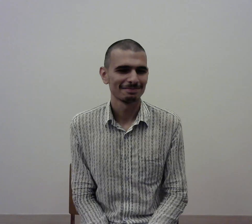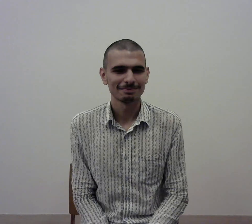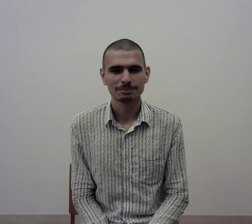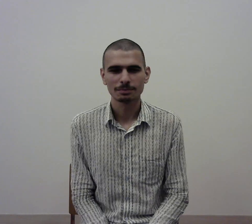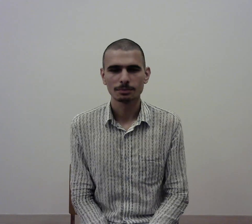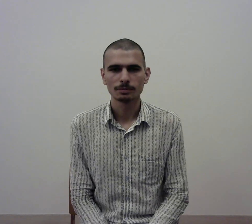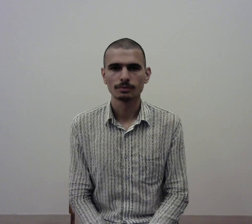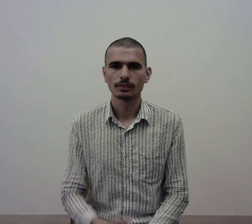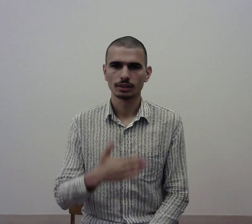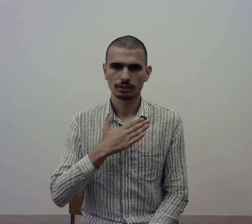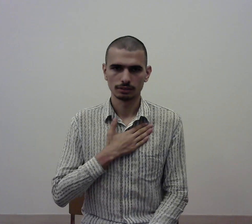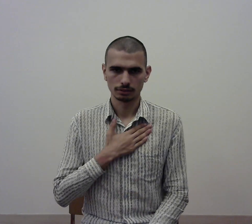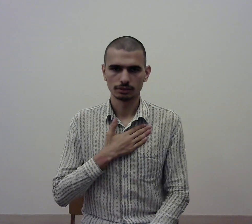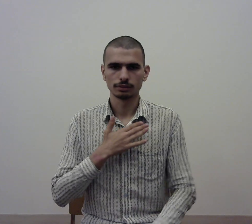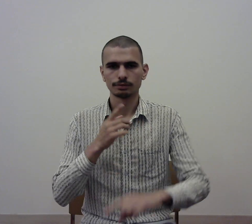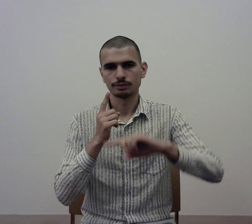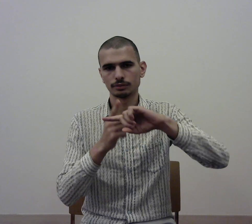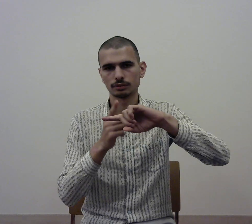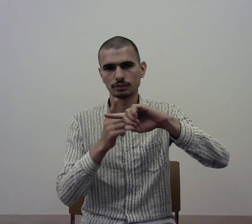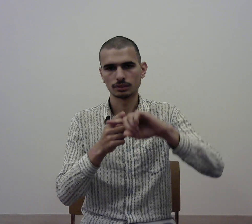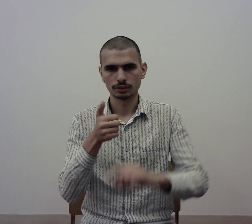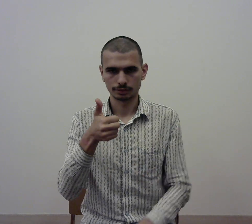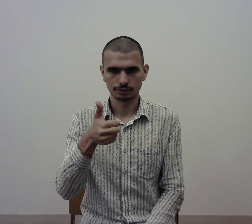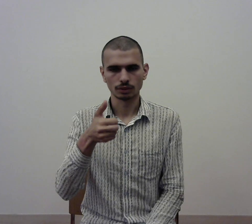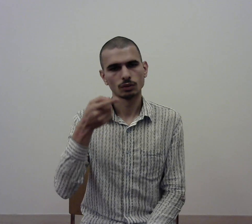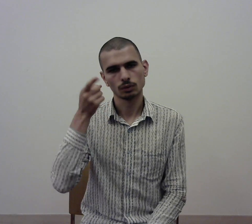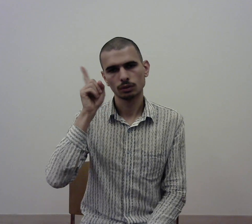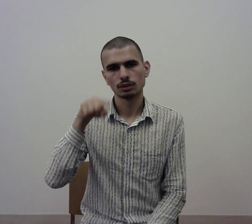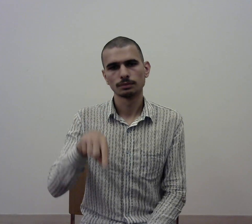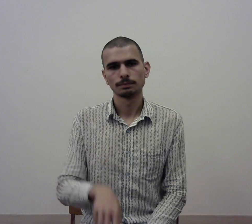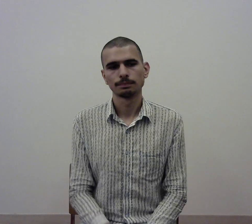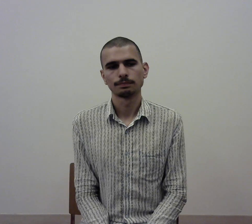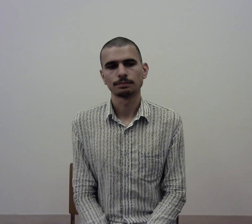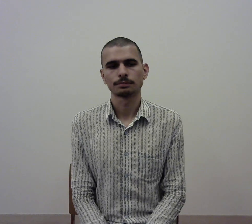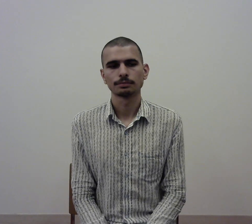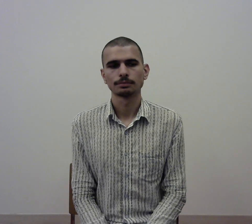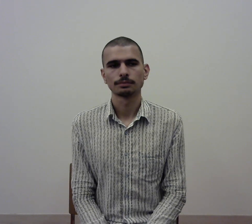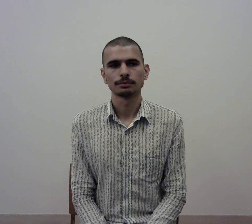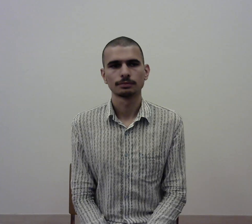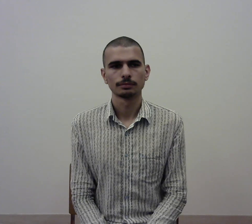Mən riyaziyyatı yaxşı bilirəm